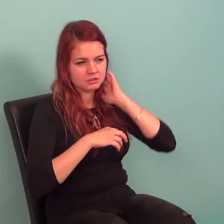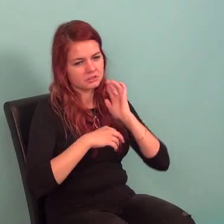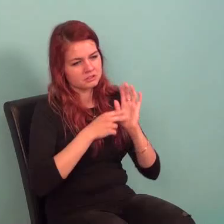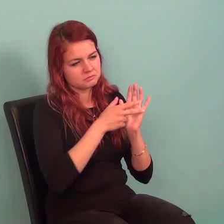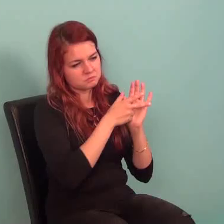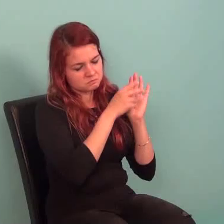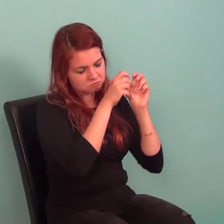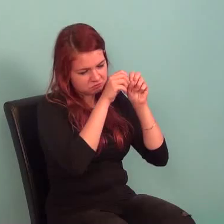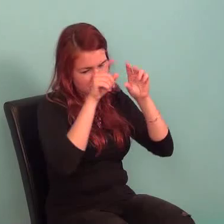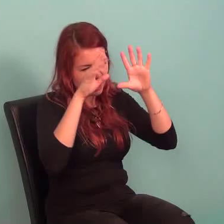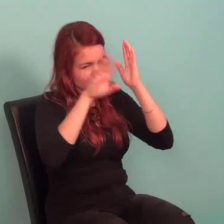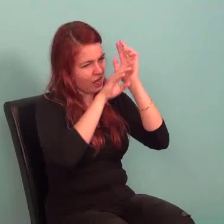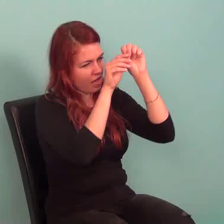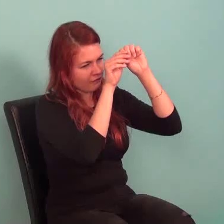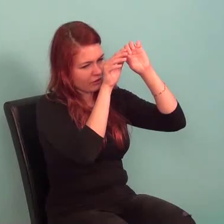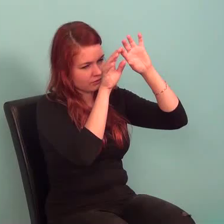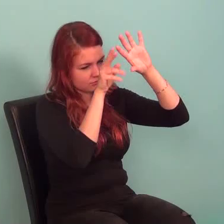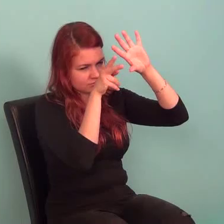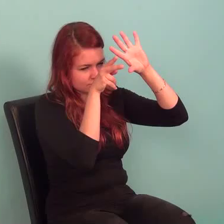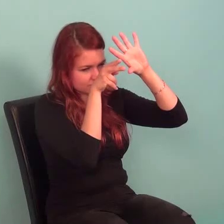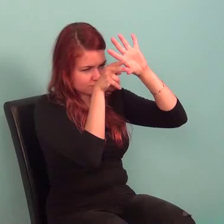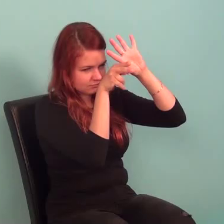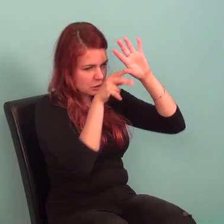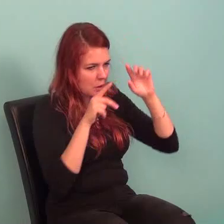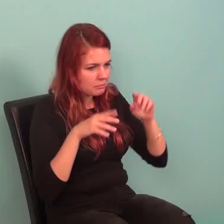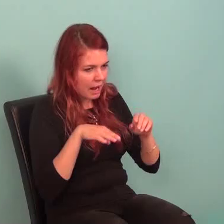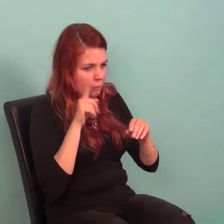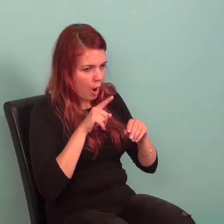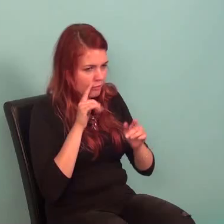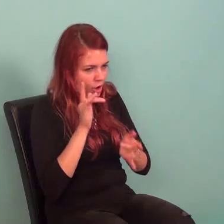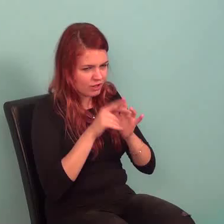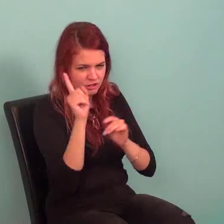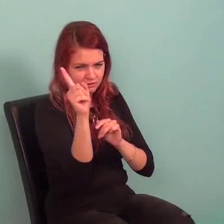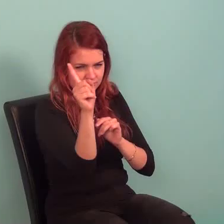Kamera robi zbliżenie na drzewa i widać małego chłopca jadącego na rowerze.